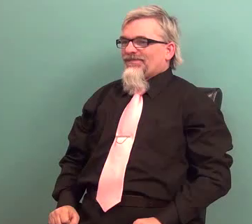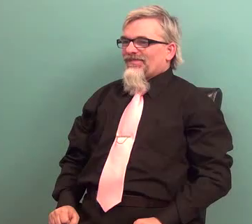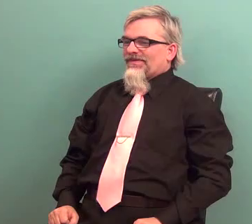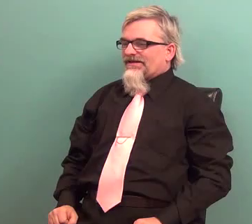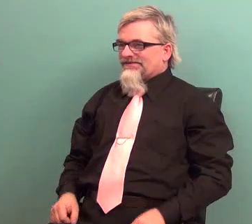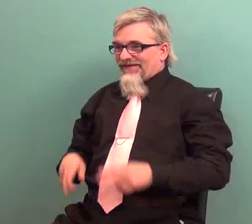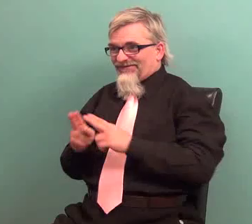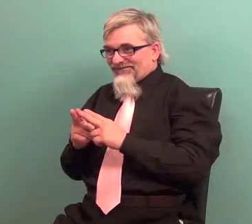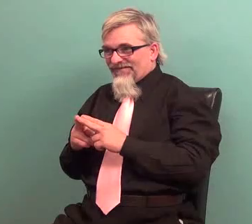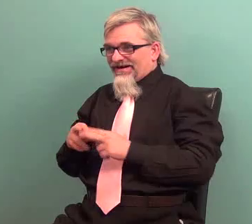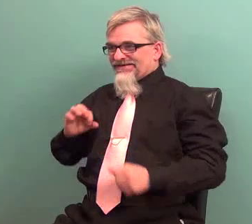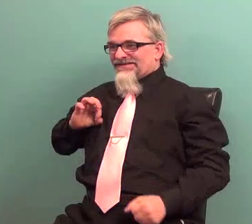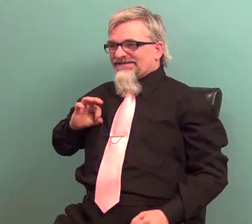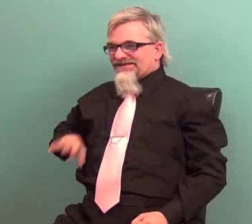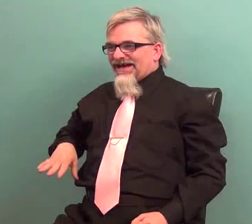Namawia się z synem.